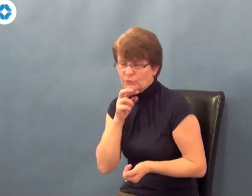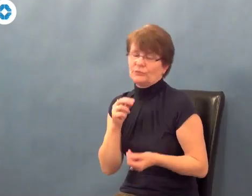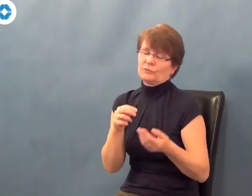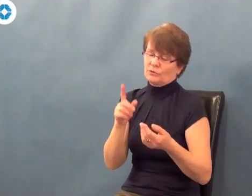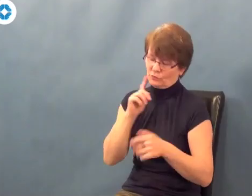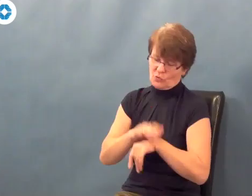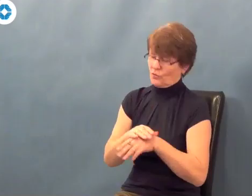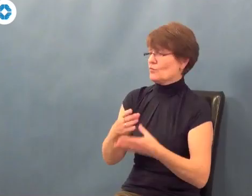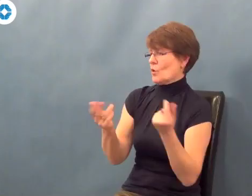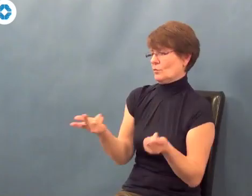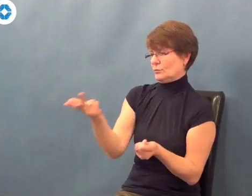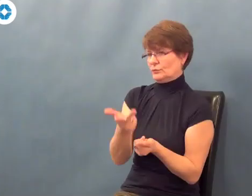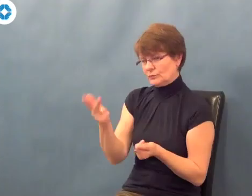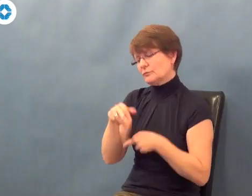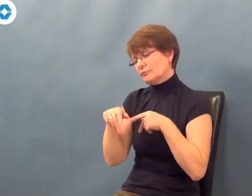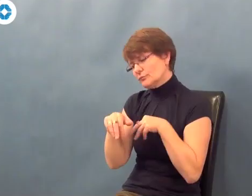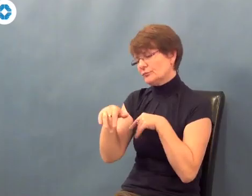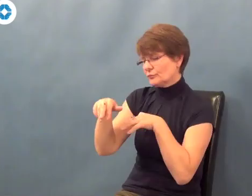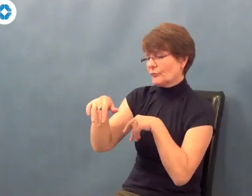Idą sobie we trzech dalej.